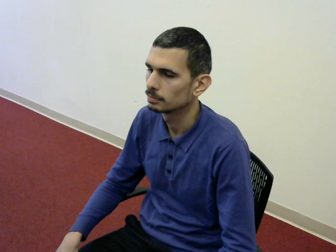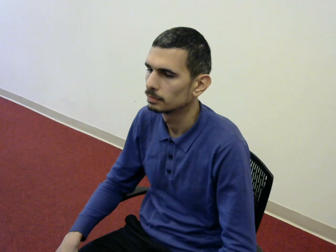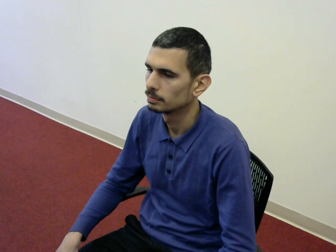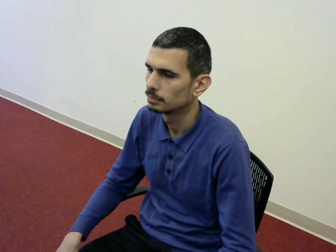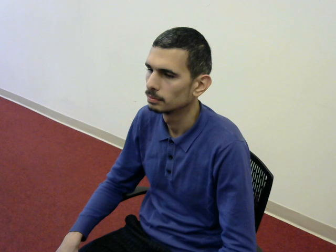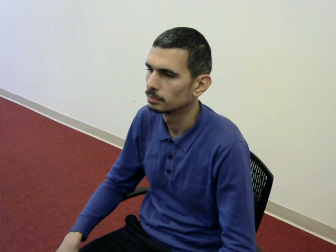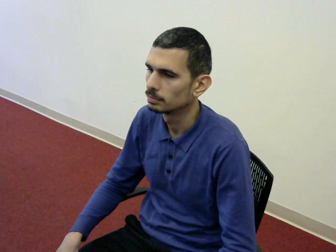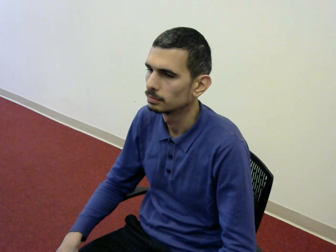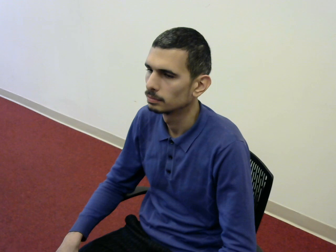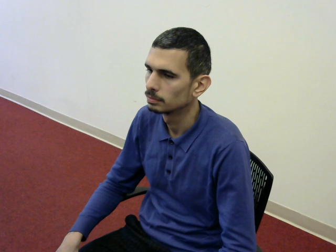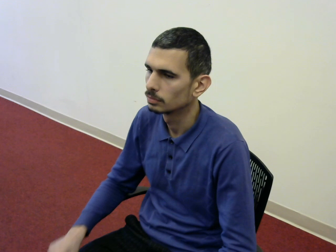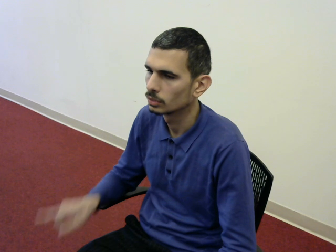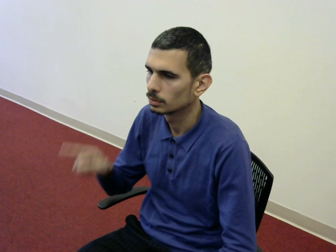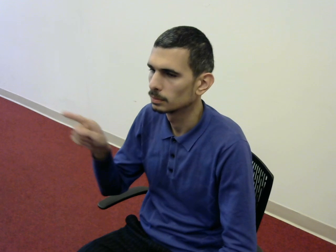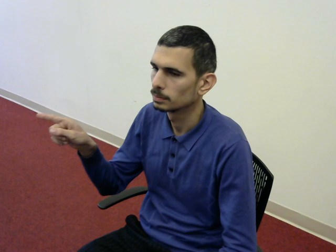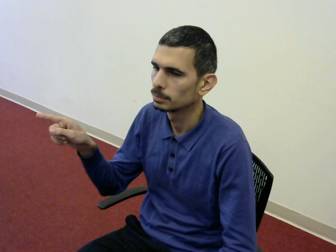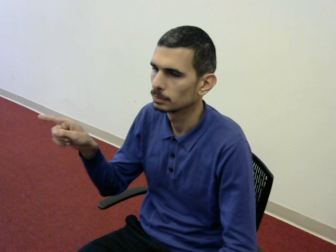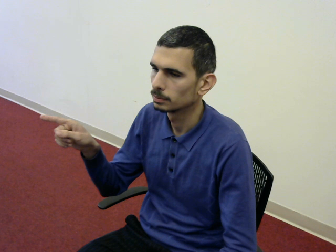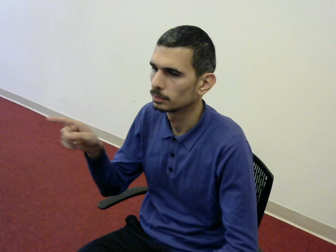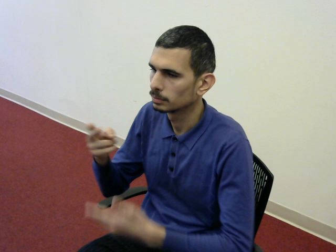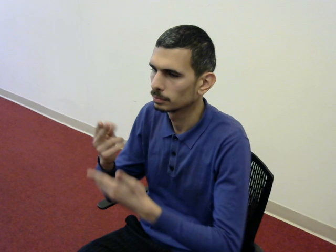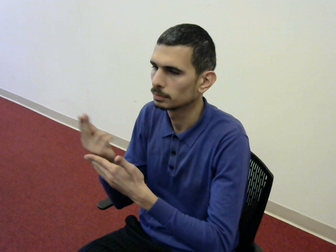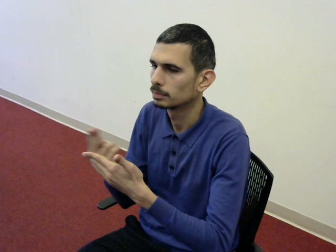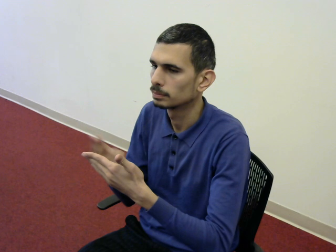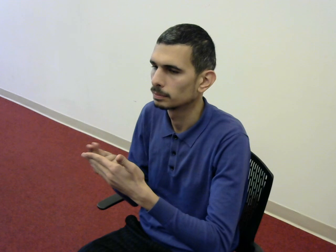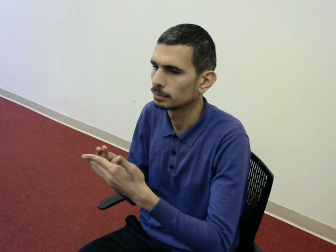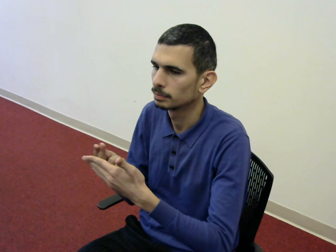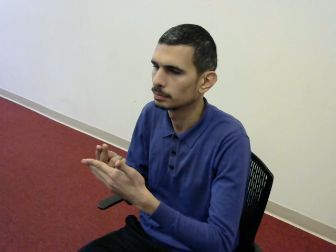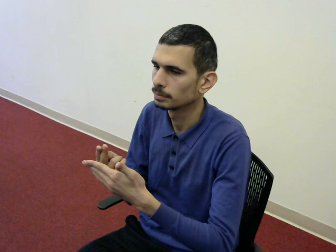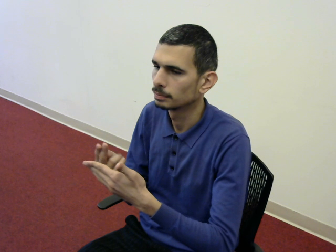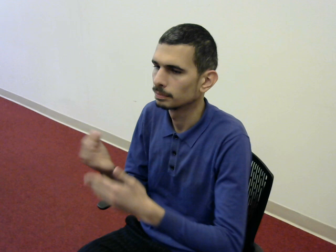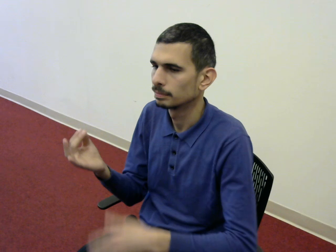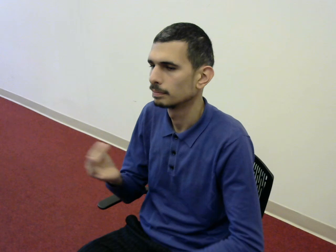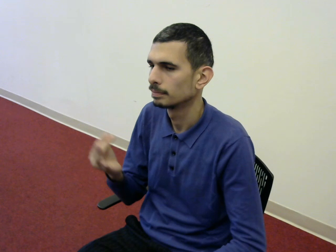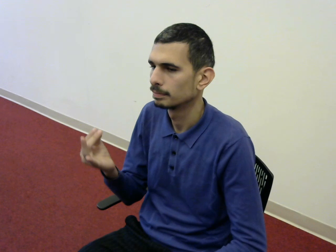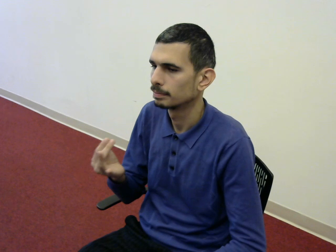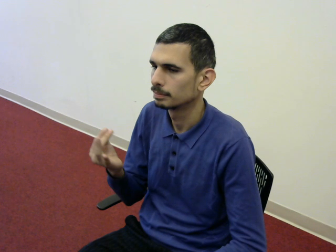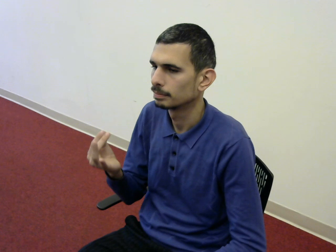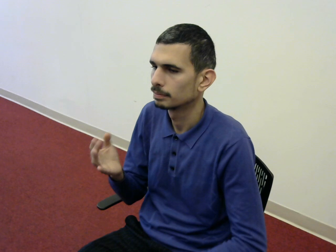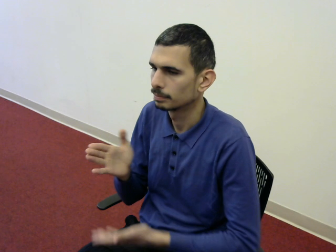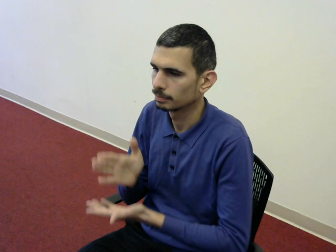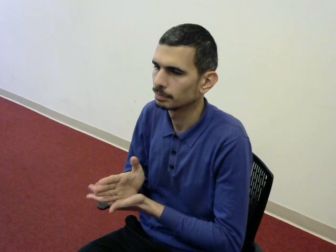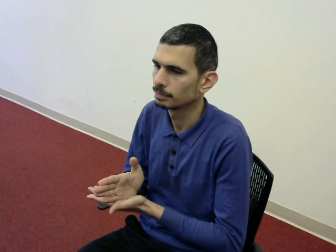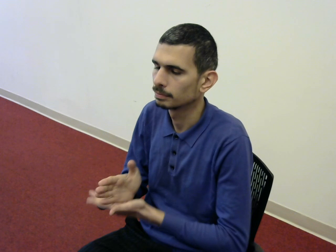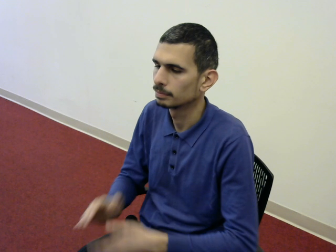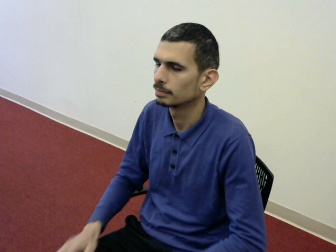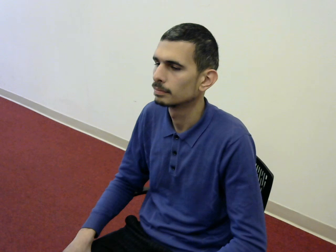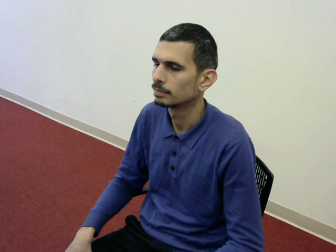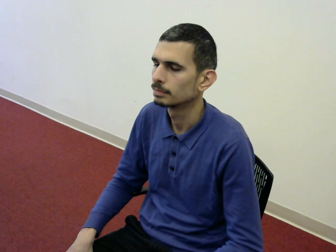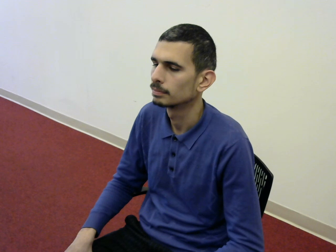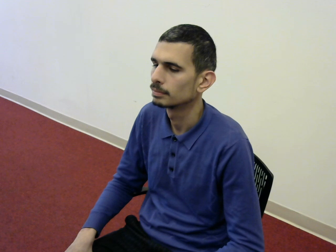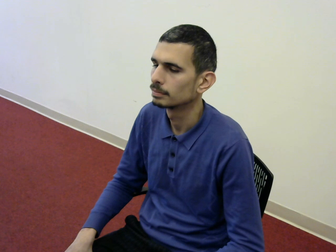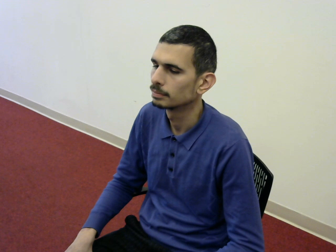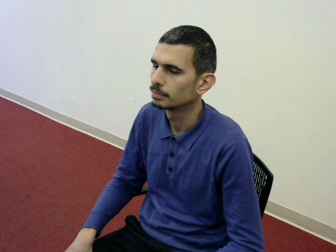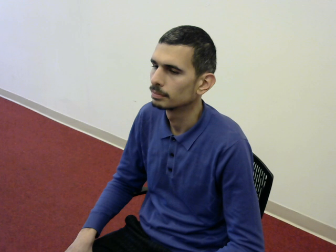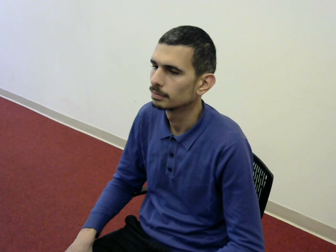Onun rəsmə marağı var